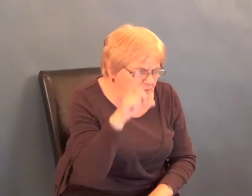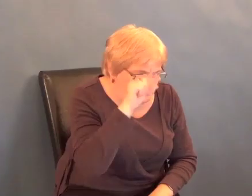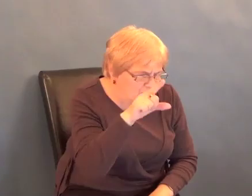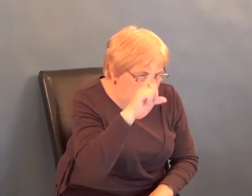Jesteś matoł.